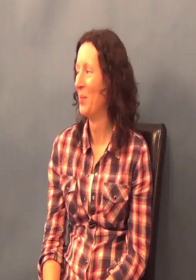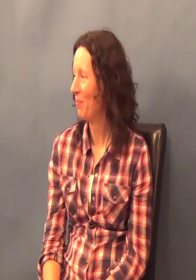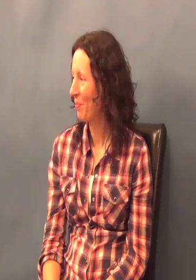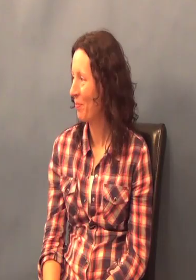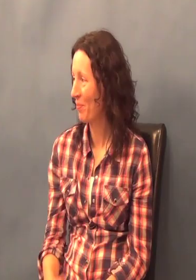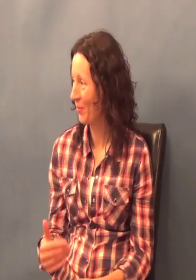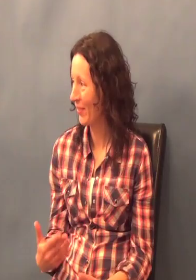Nowe?